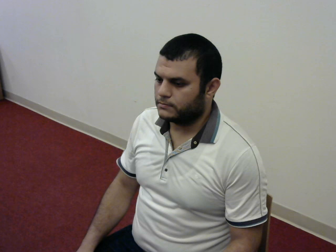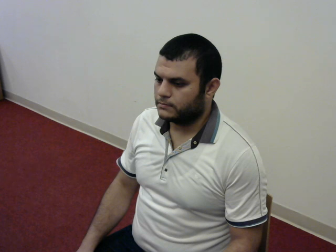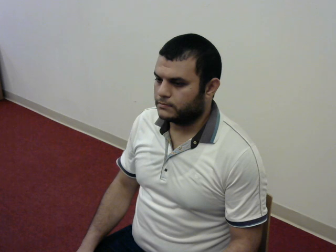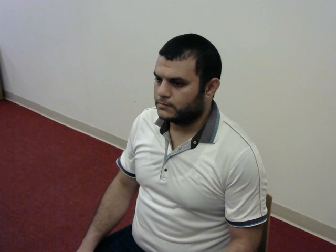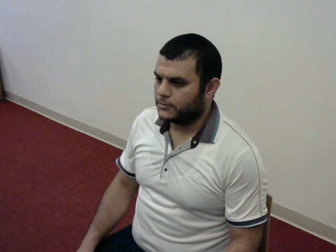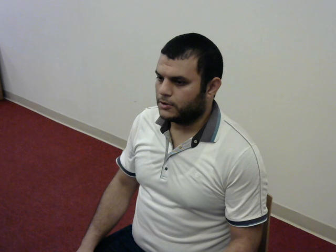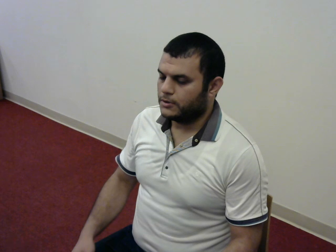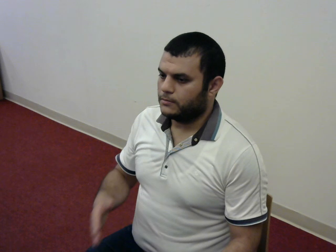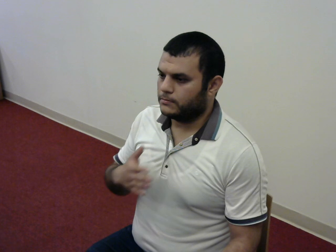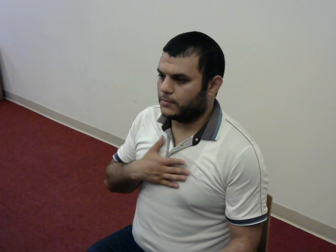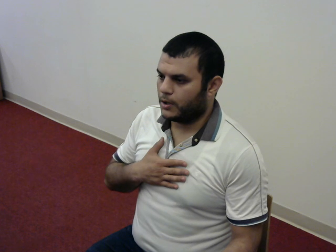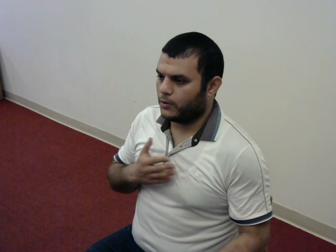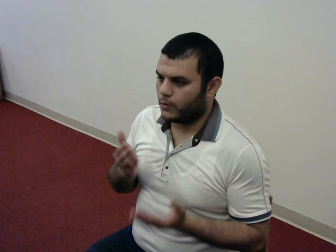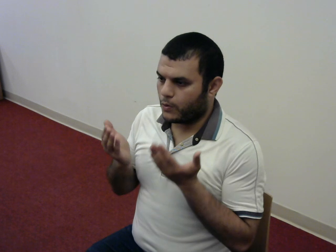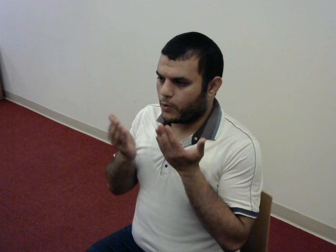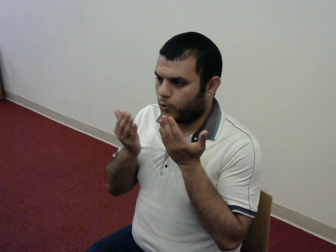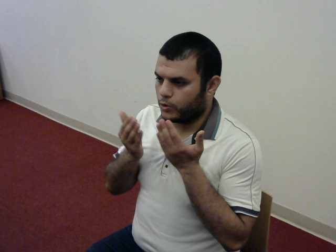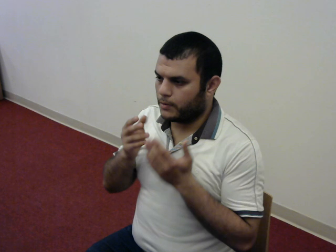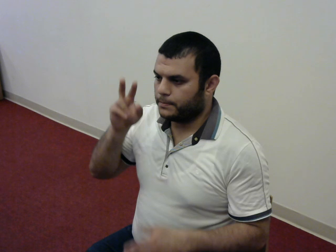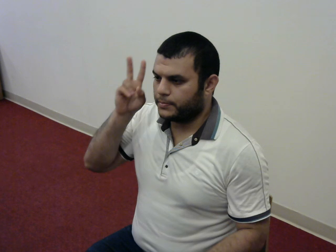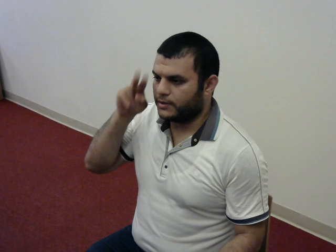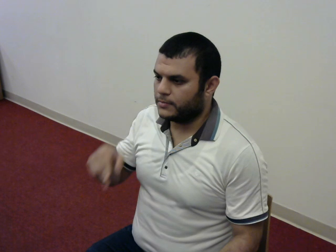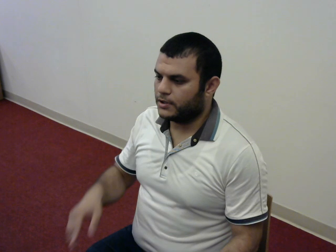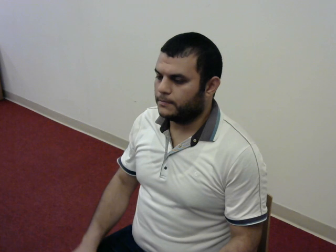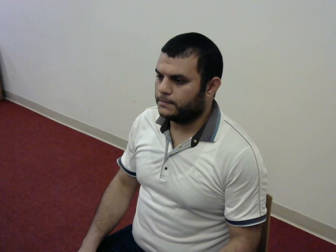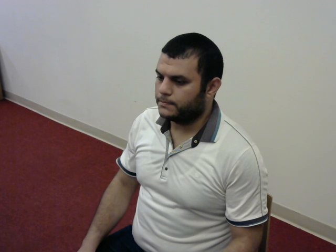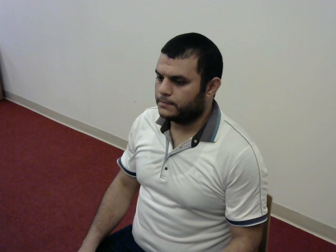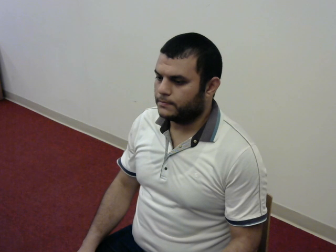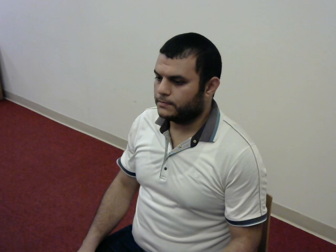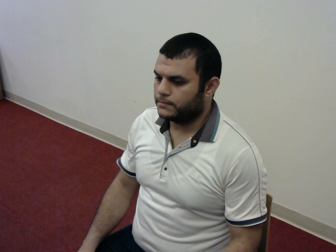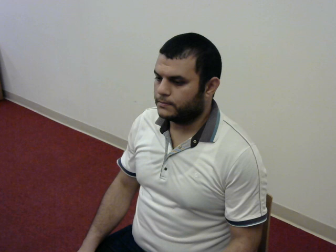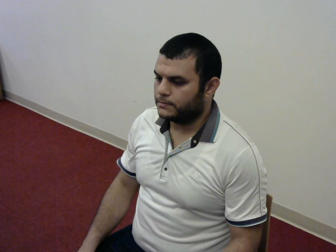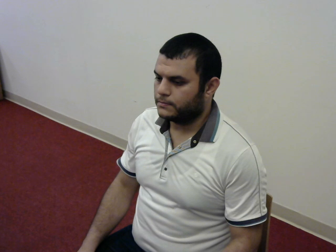Mən oxuya bilmirəm